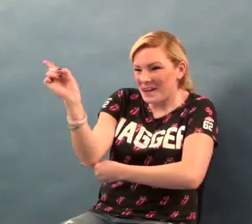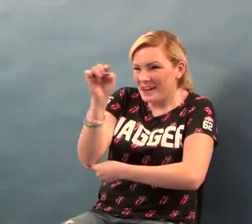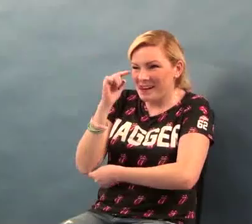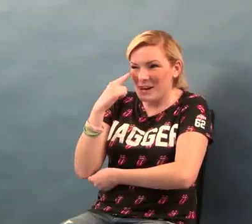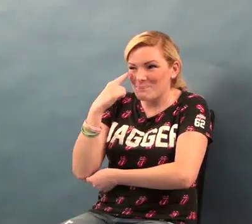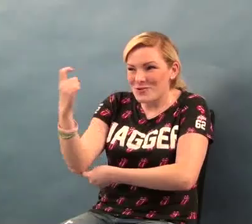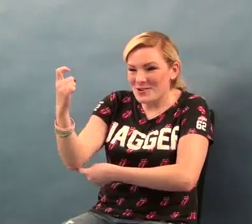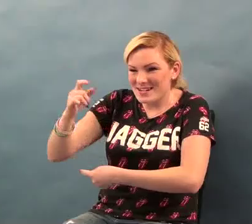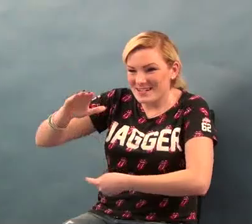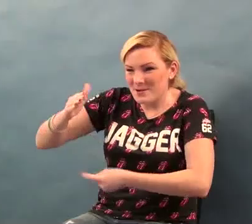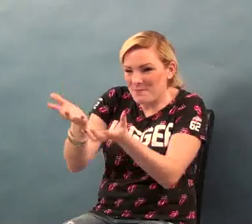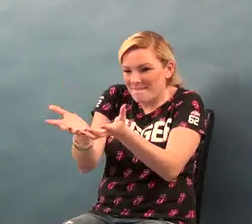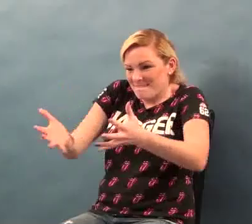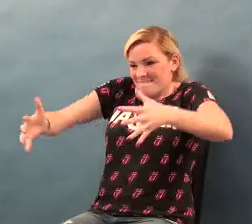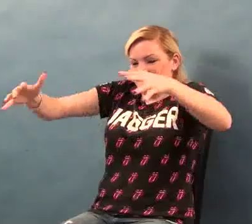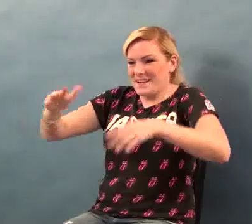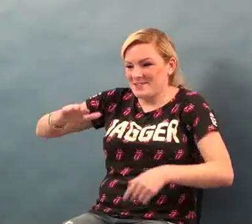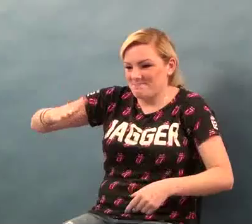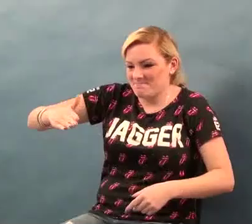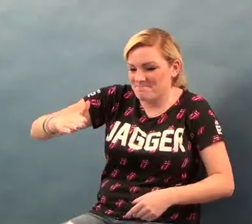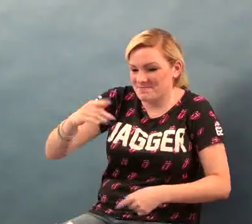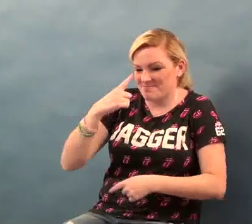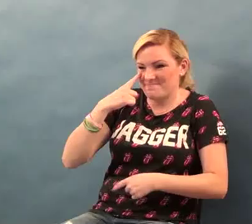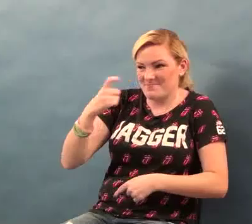Kot zauważył rybę w akwarium.